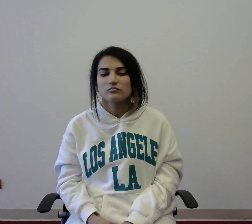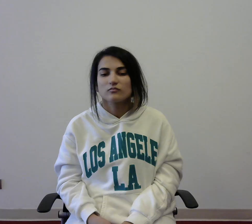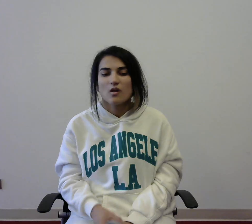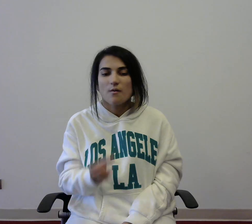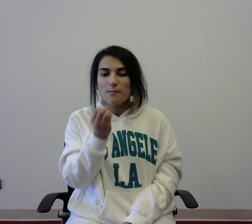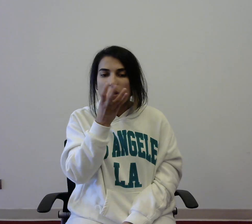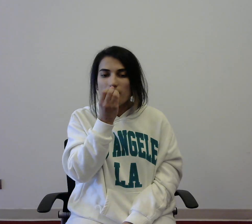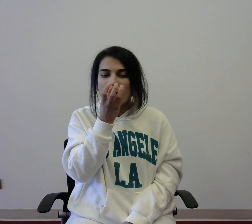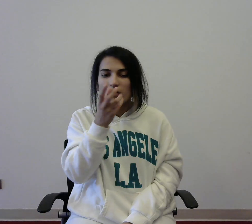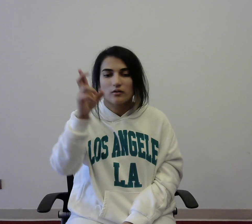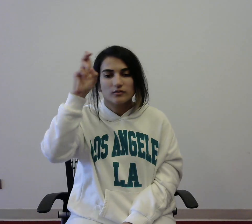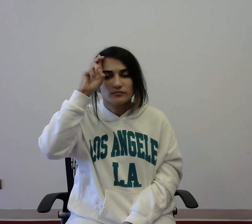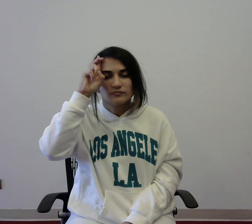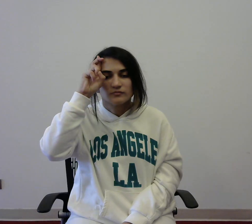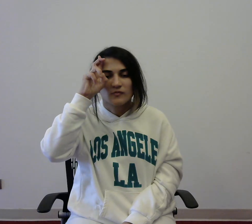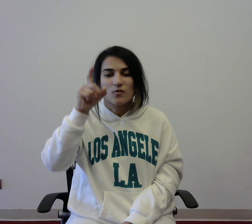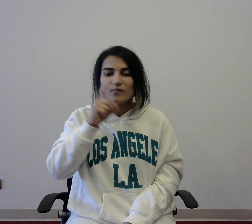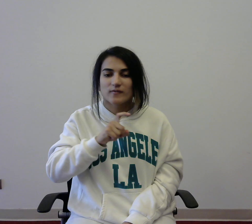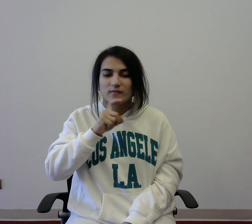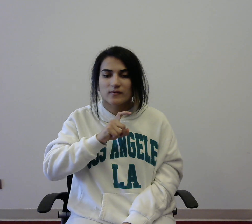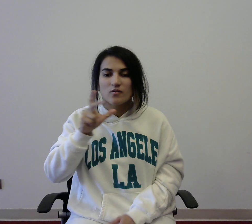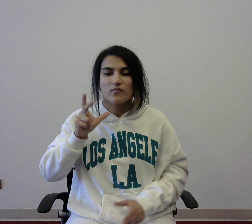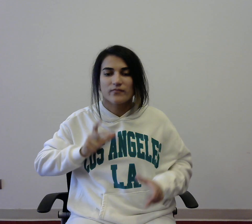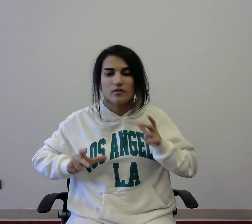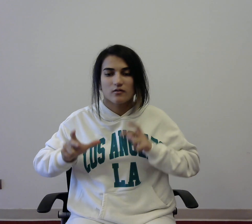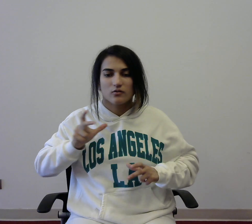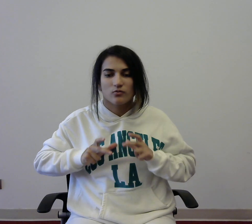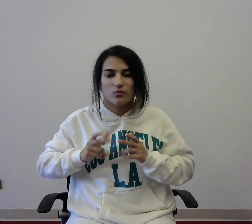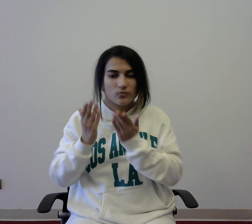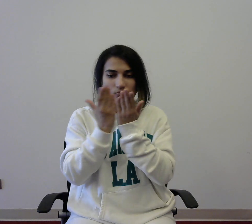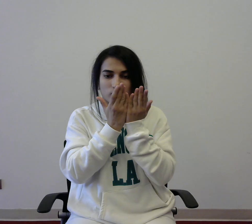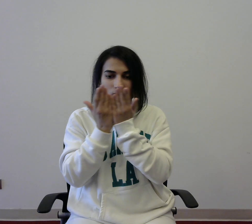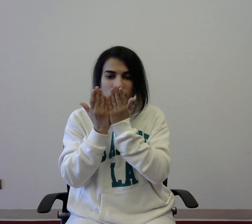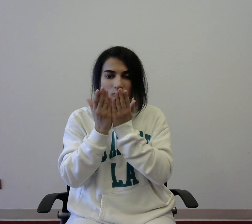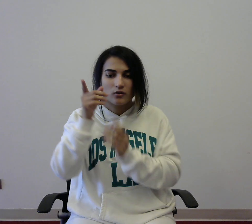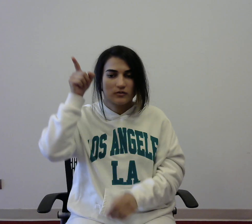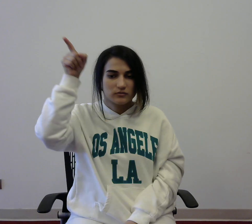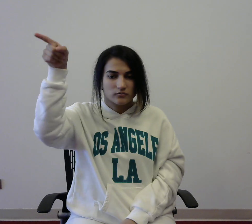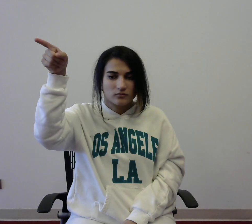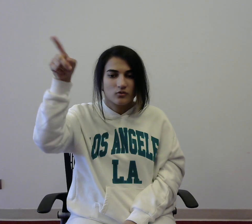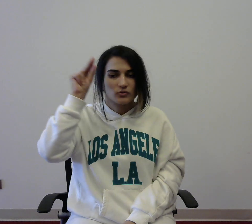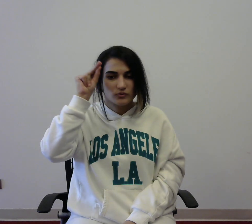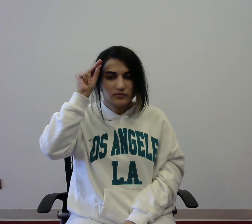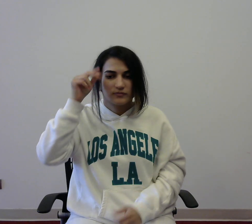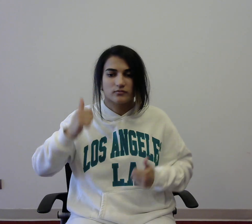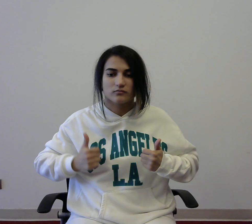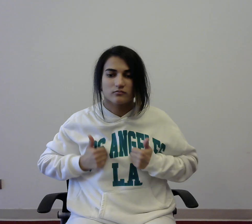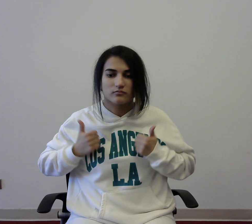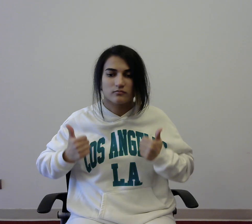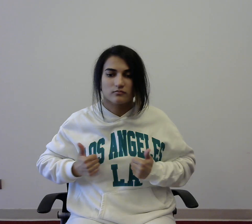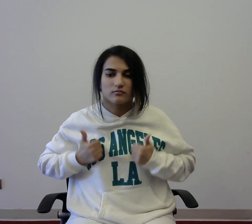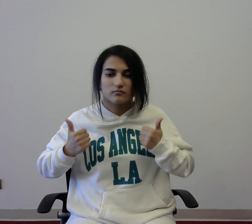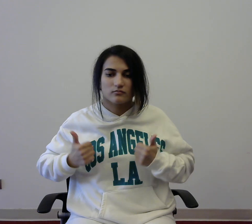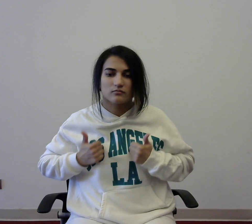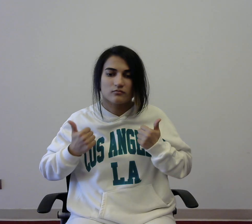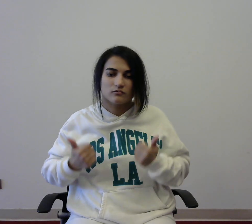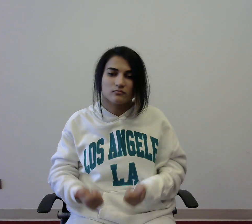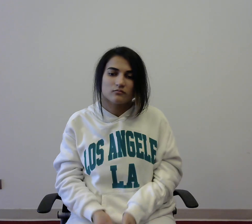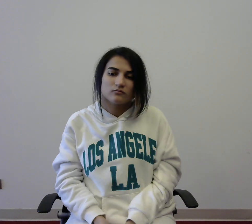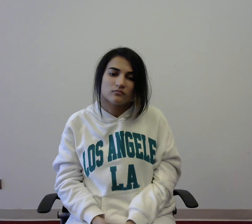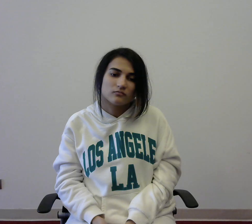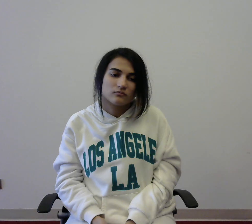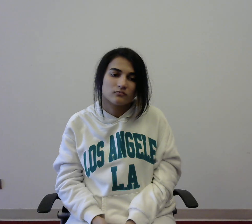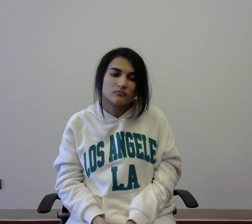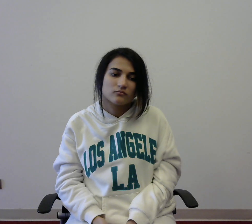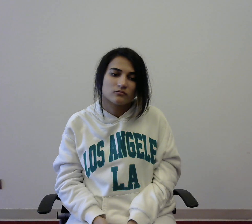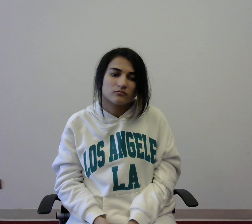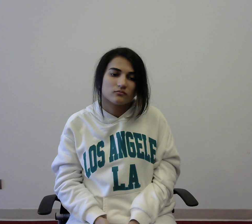Bakı Dövlət Universitetində oxuyan o tələbə çalışqandır